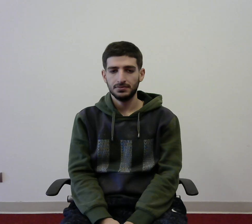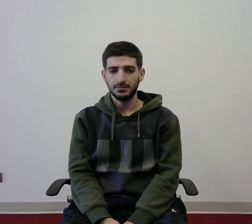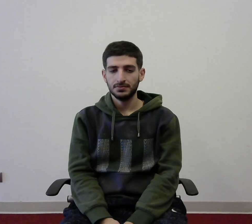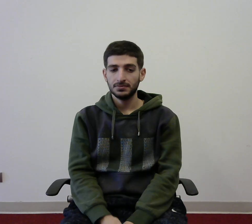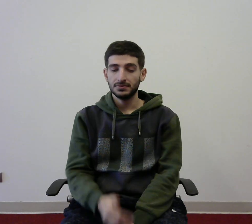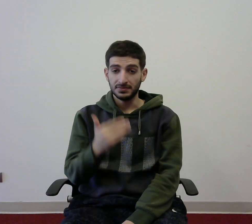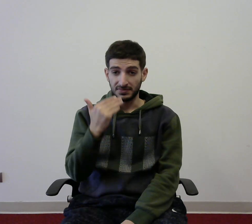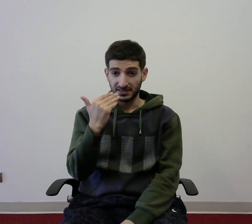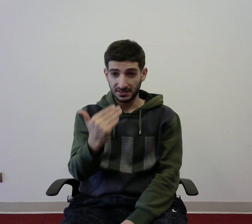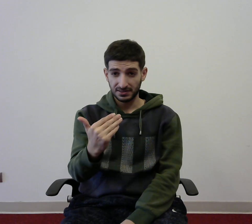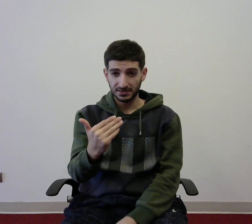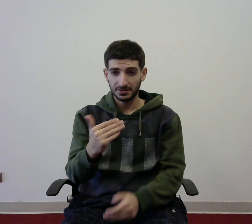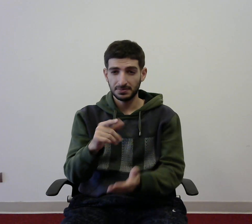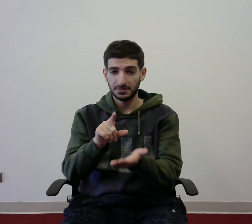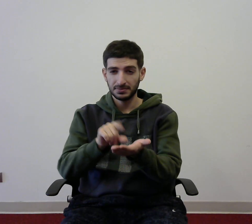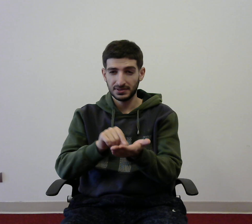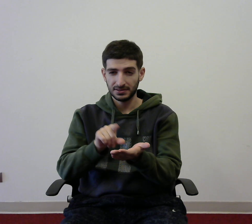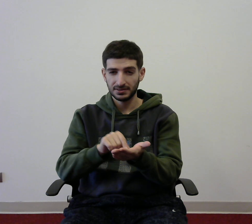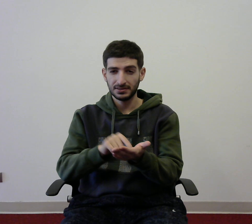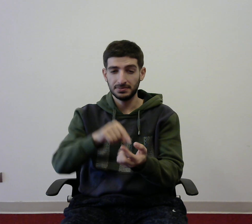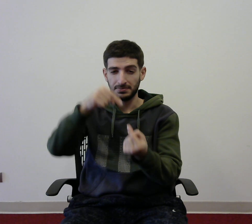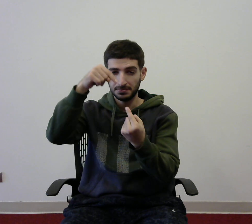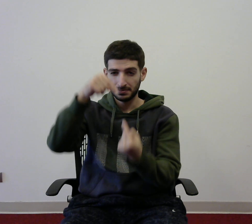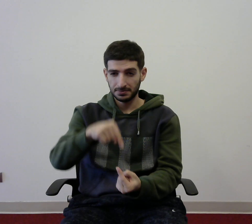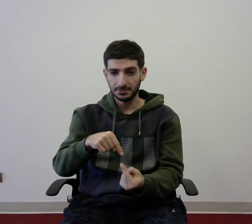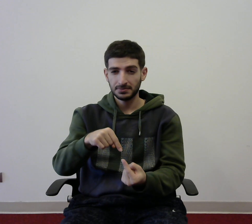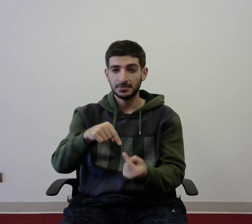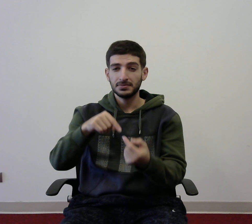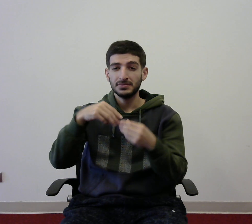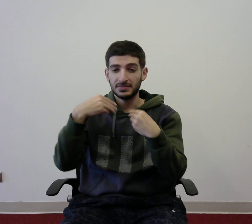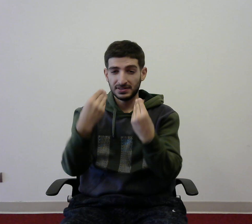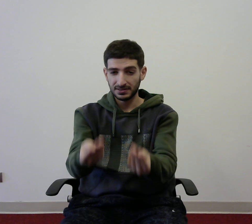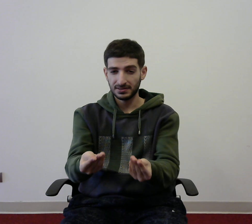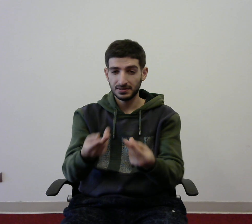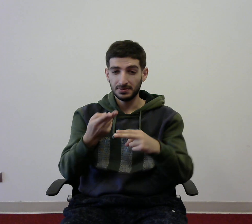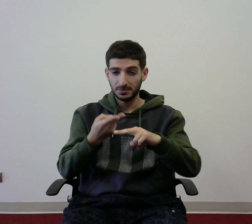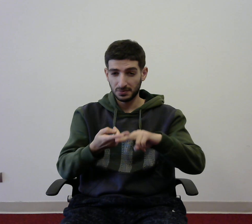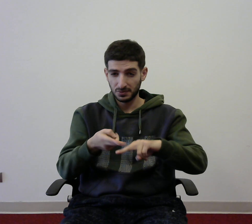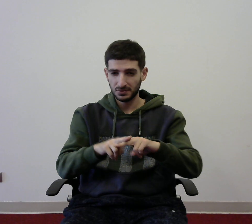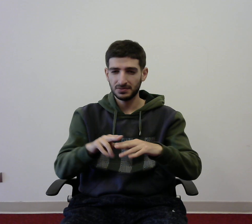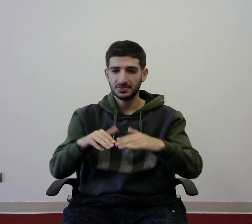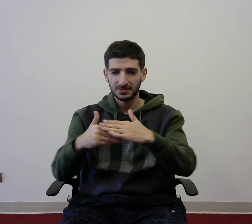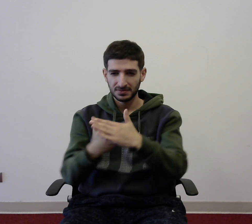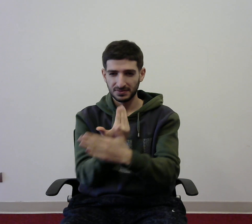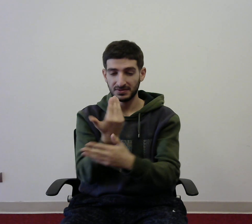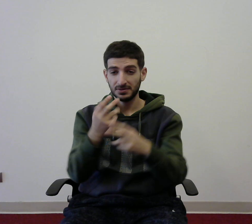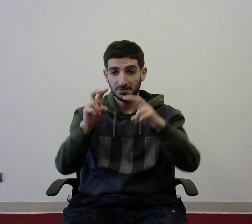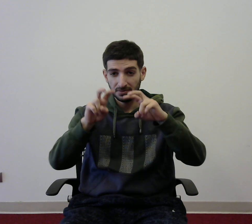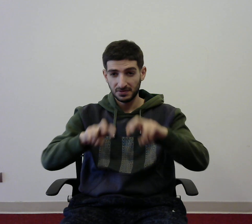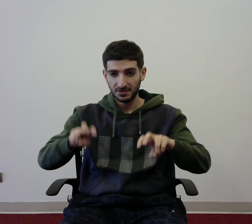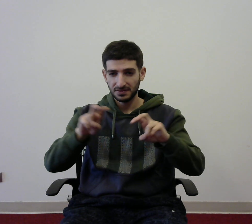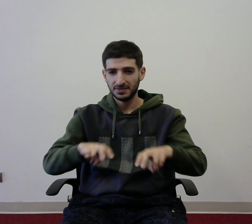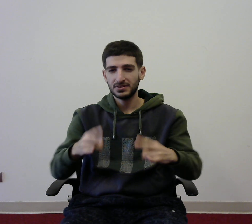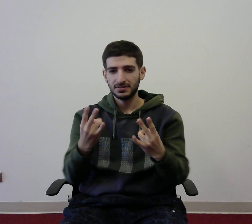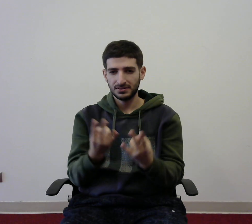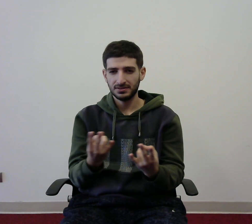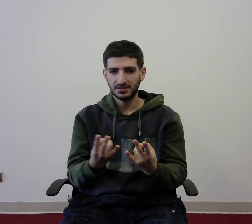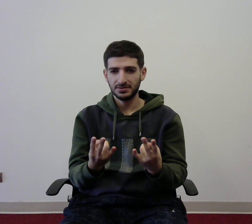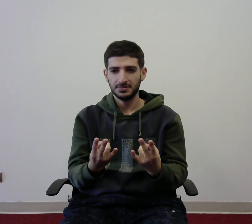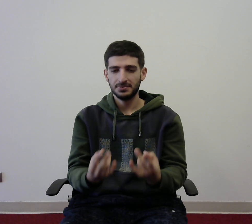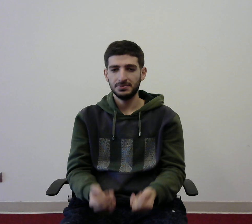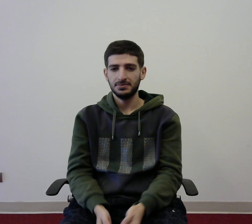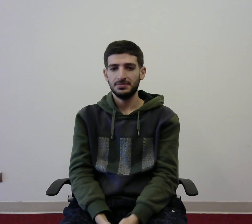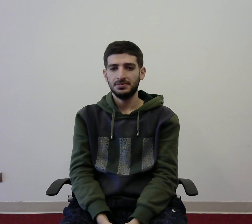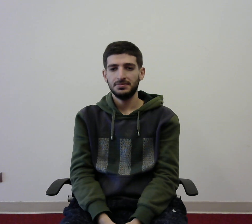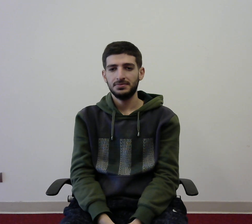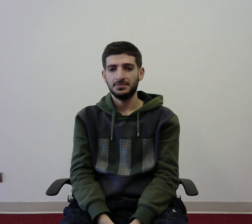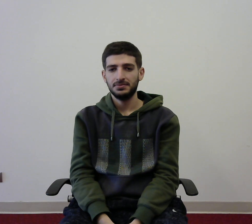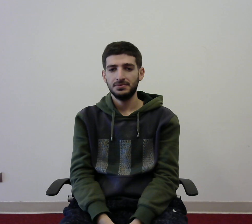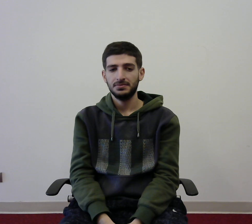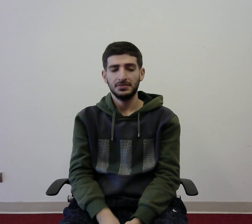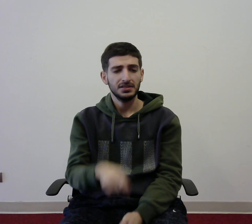Sizə pensiya təyin olunması üçün yenidən müayinə olunmalısınız